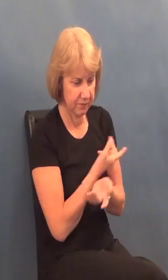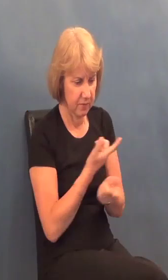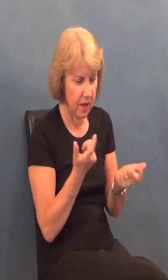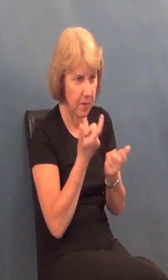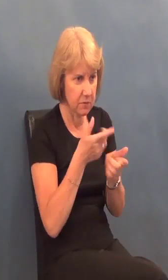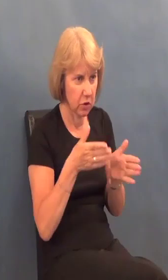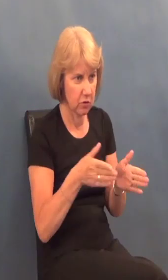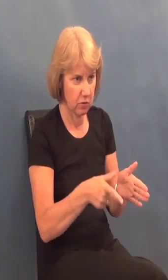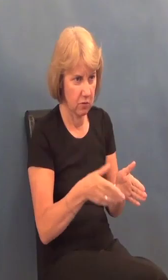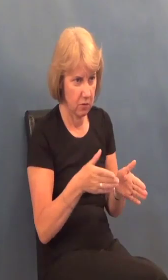Droga jest niebezpieczna.